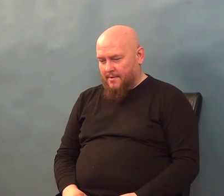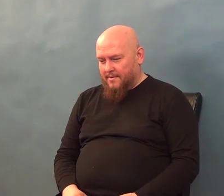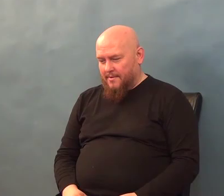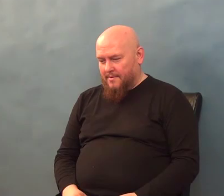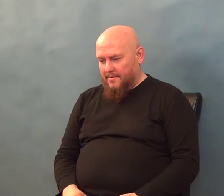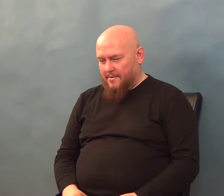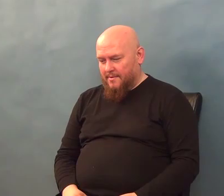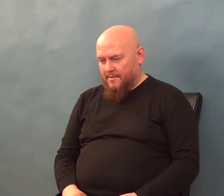O ósmej.